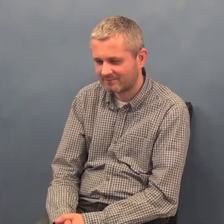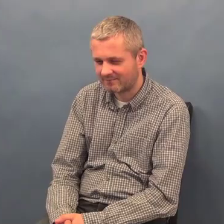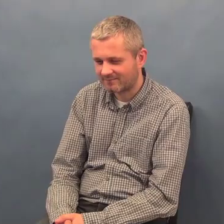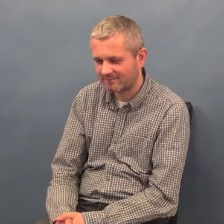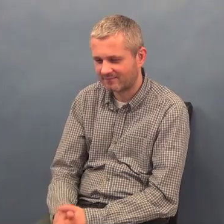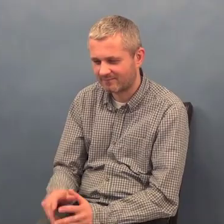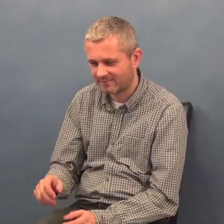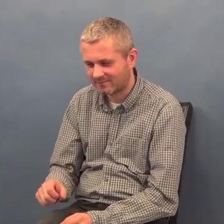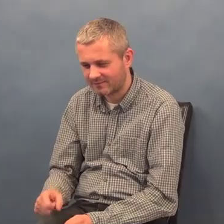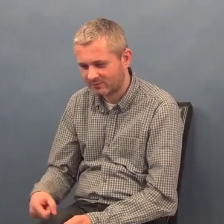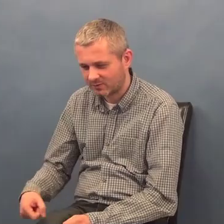Coś trzyma w ręku.